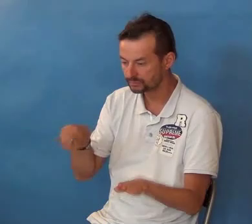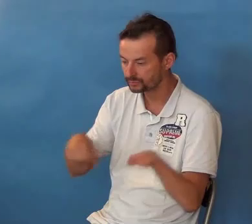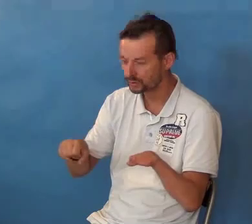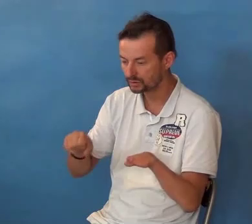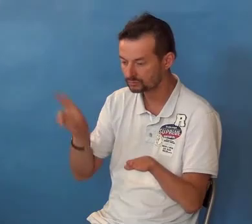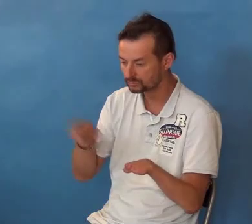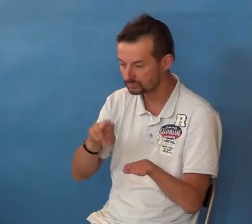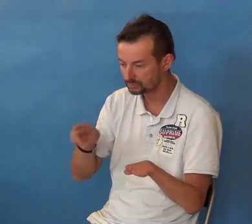Zakaz jazdy motorem.